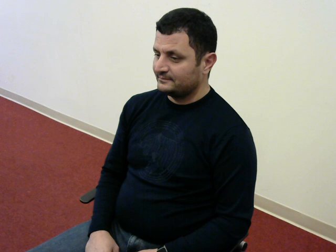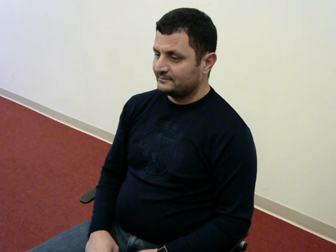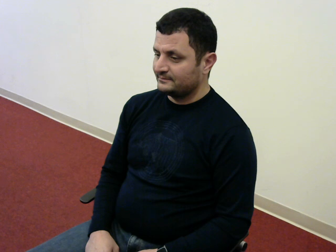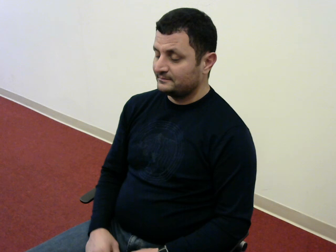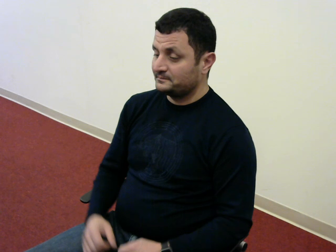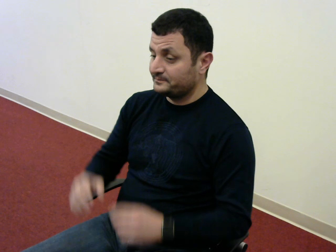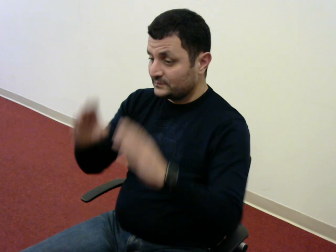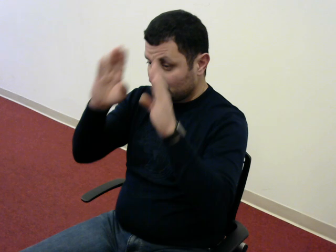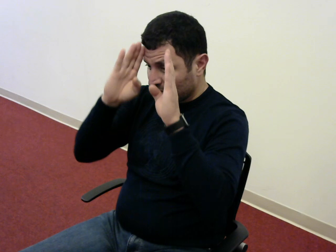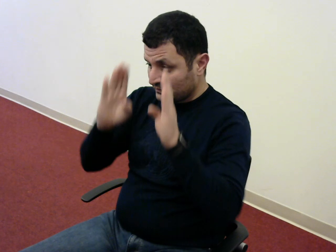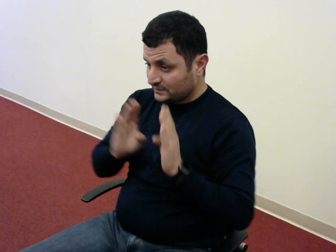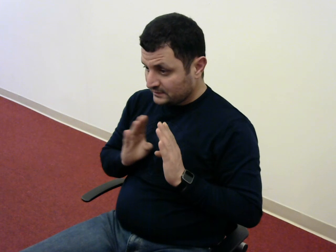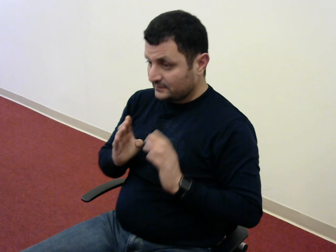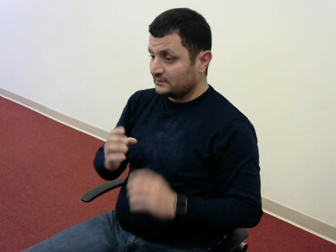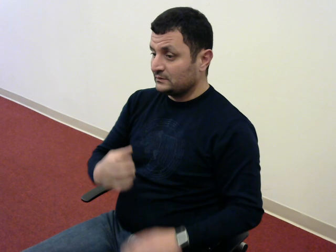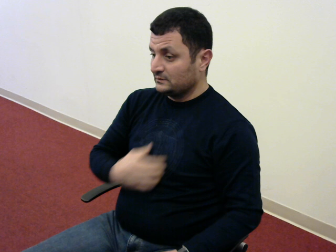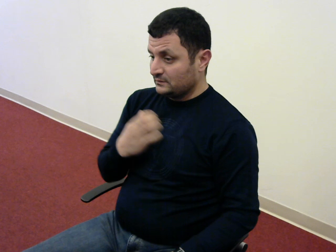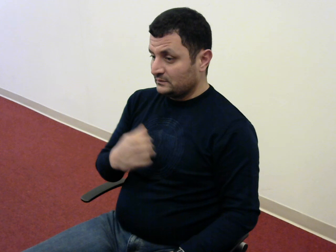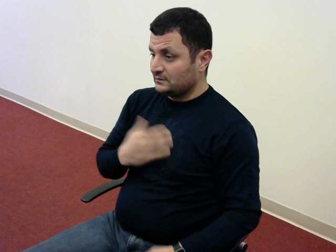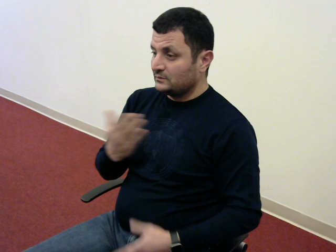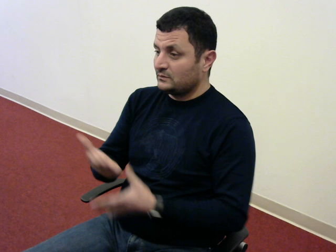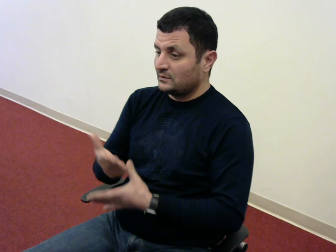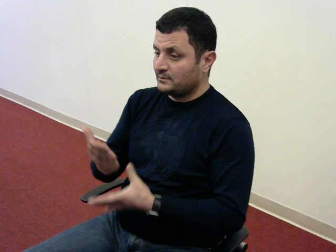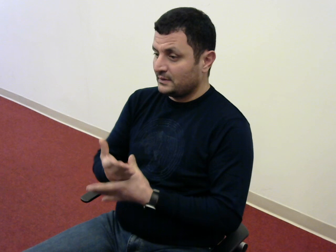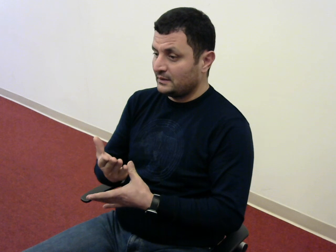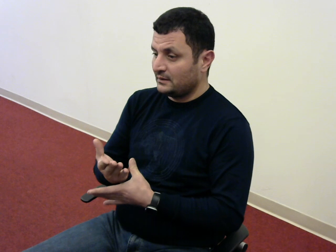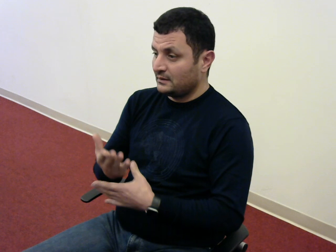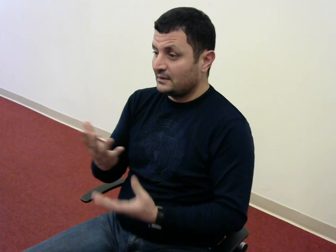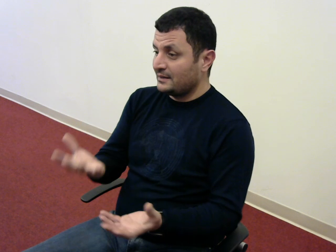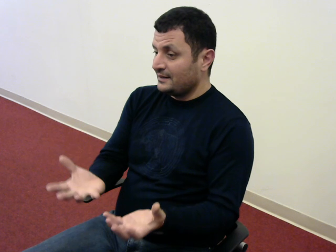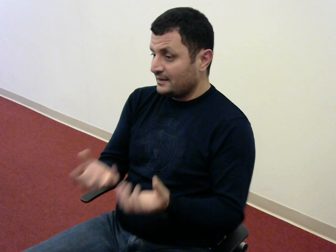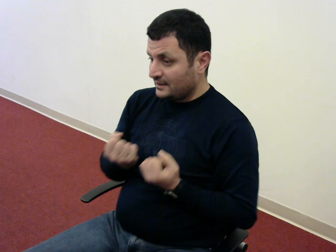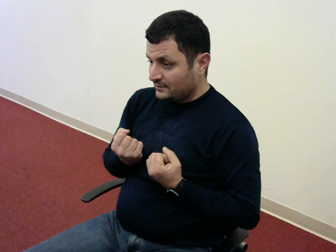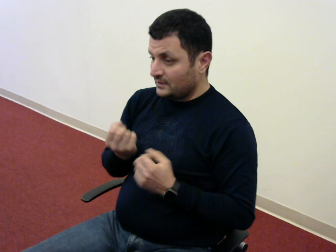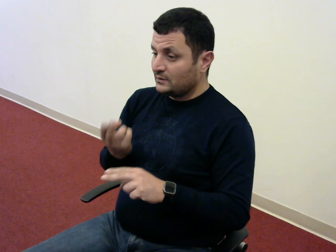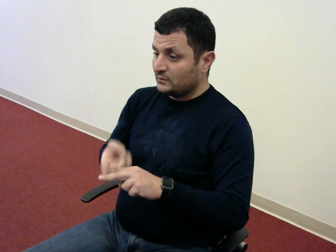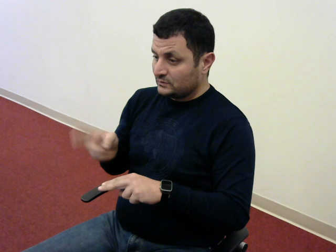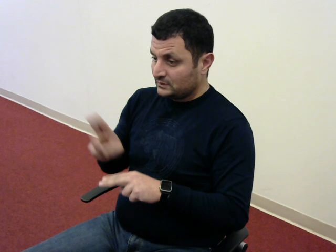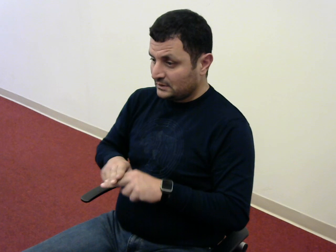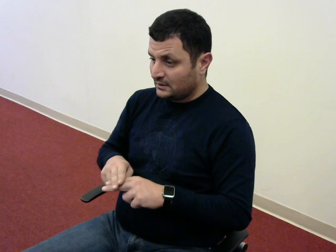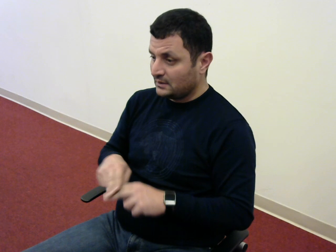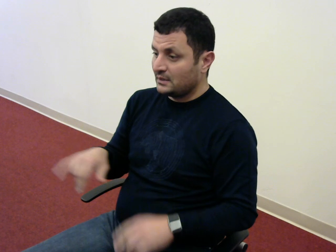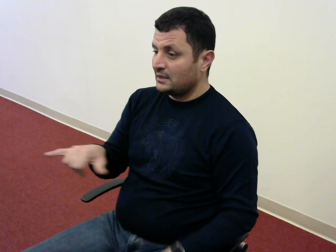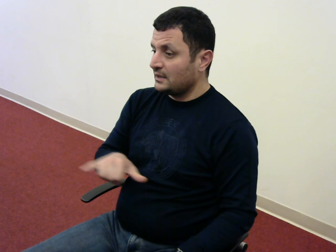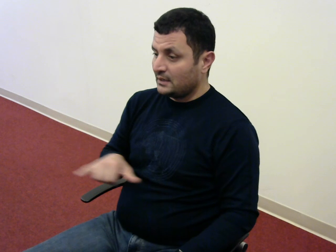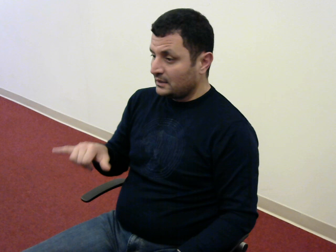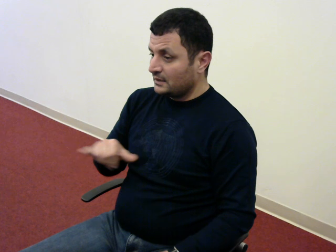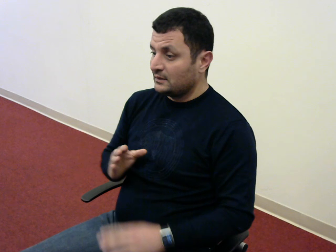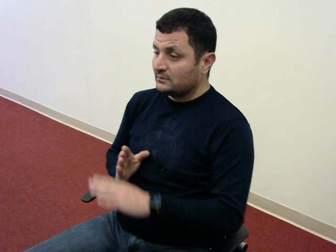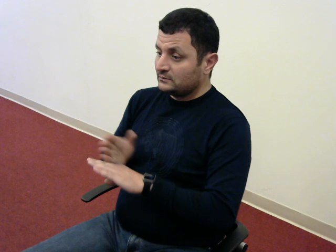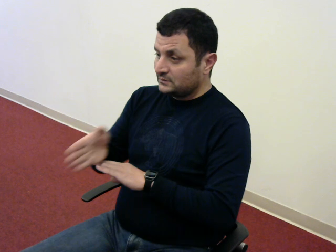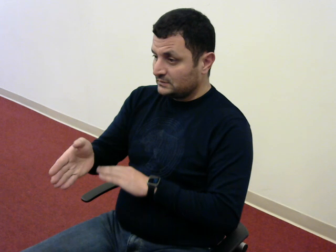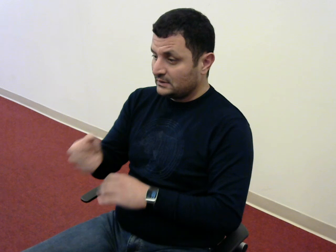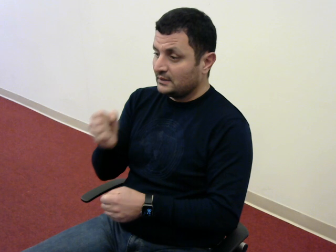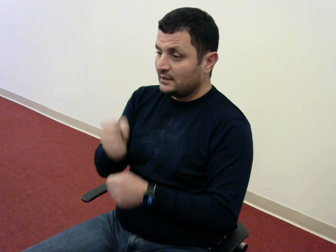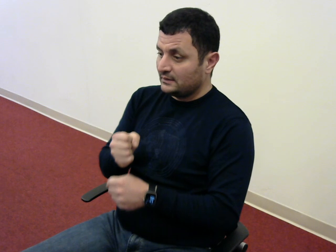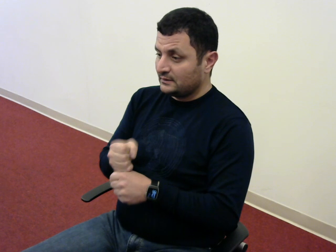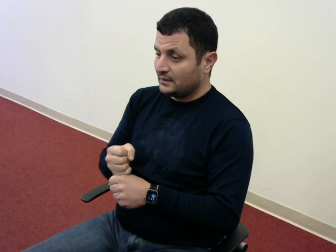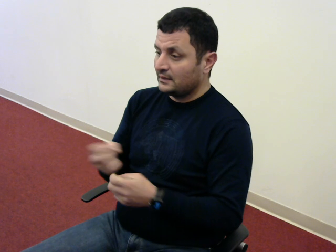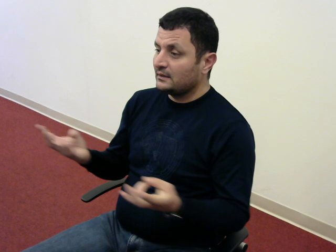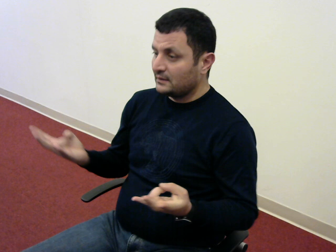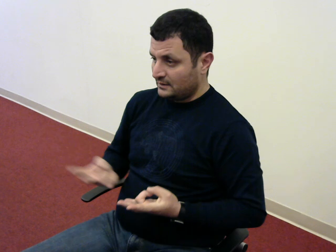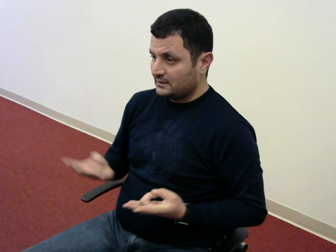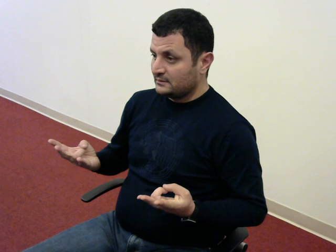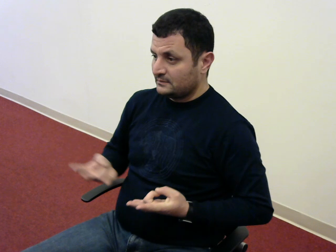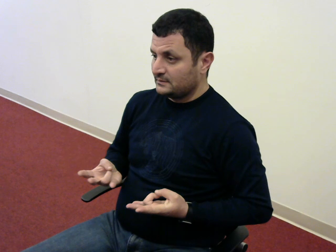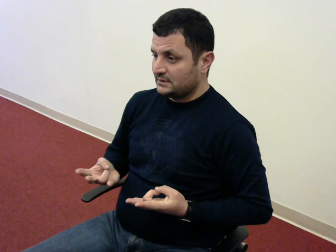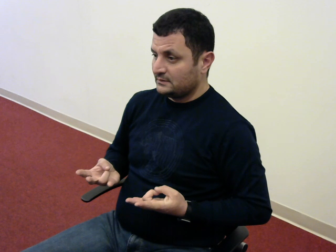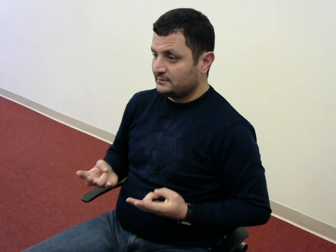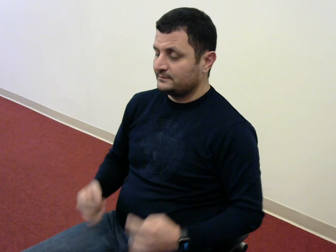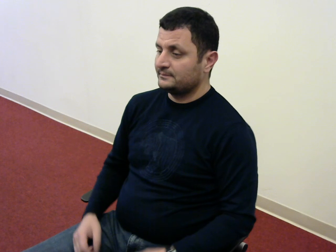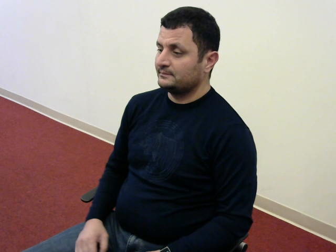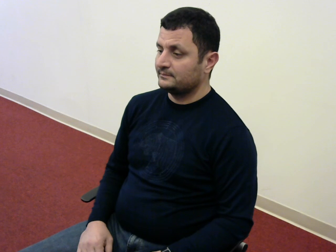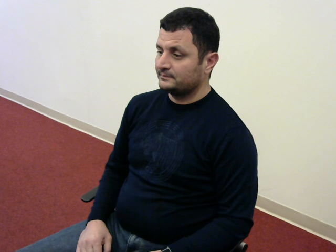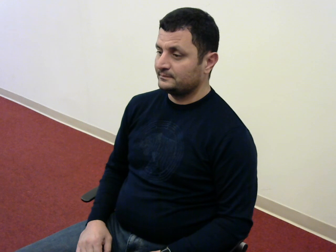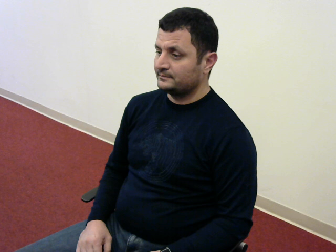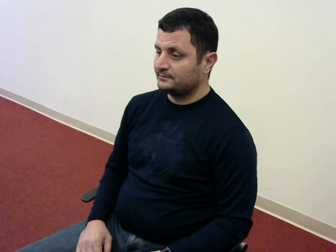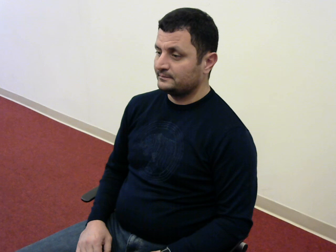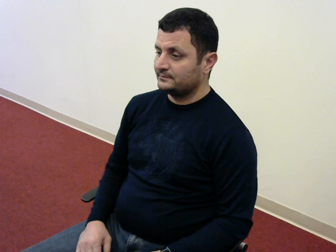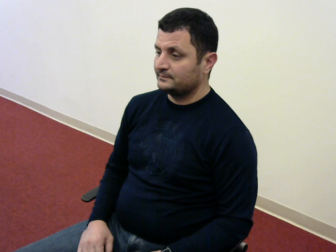Ünvanlı sosial yardım almaq üçün hara müraciət etmək lazımdır